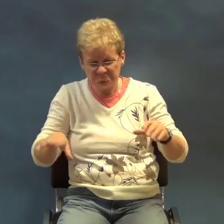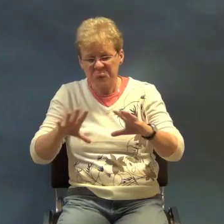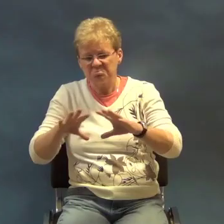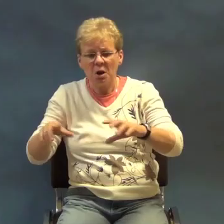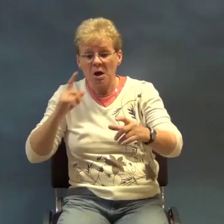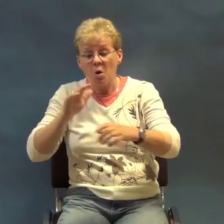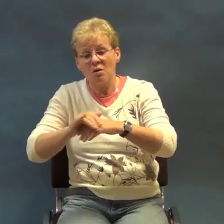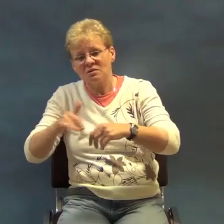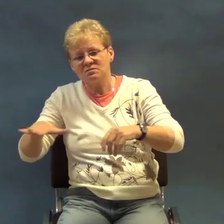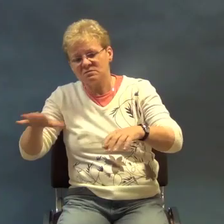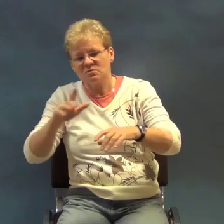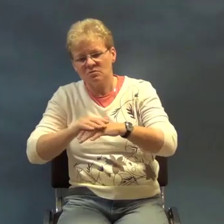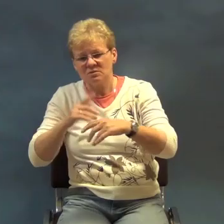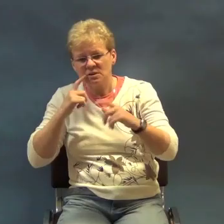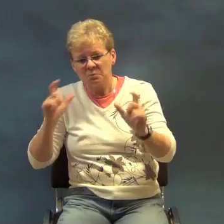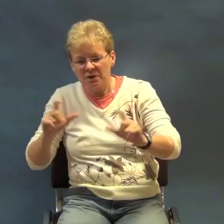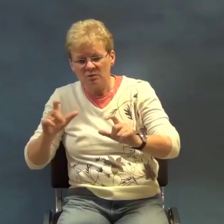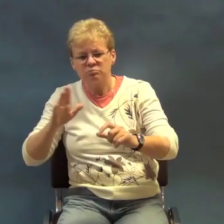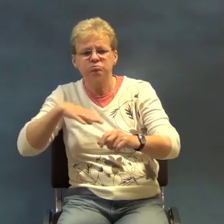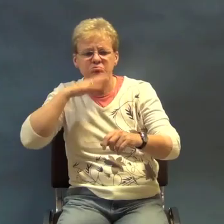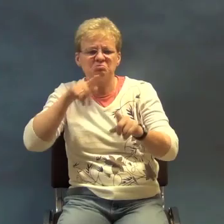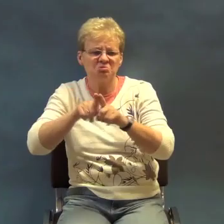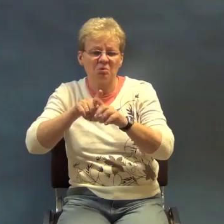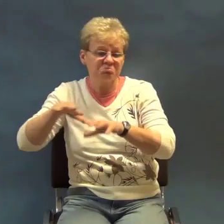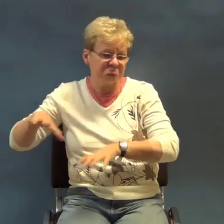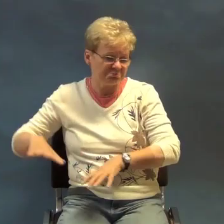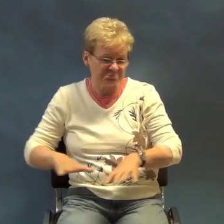A chłopaki na dole, koledzy, imprezują, ale też już mają dość, też idą na górę.